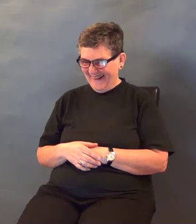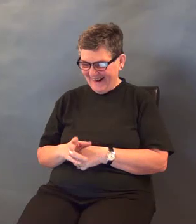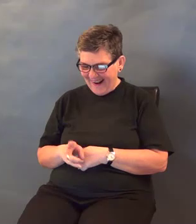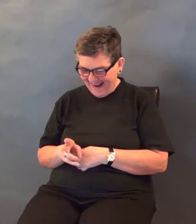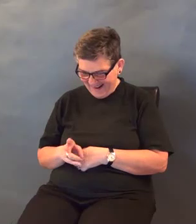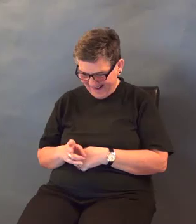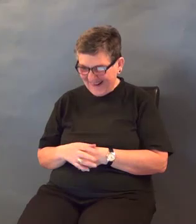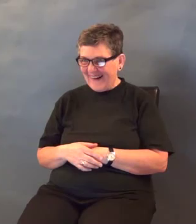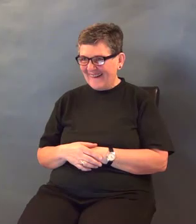Kiedy?